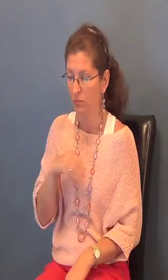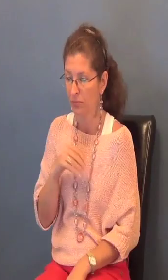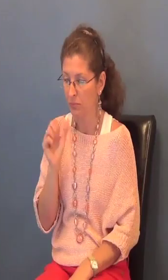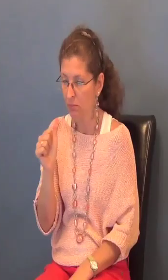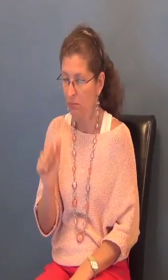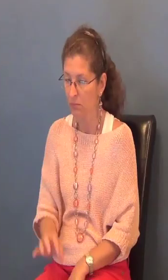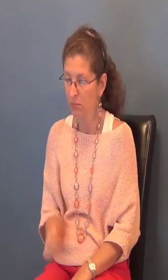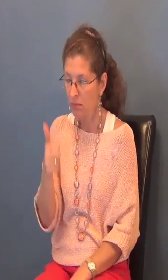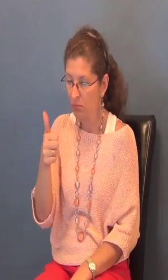Dobrze, mogę, super.